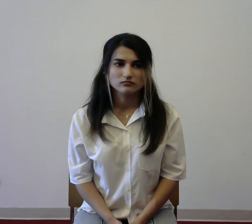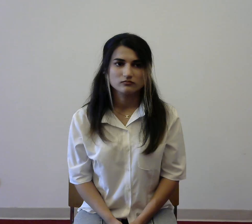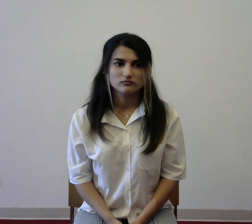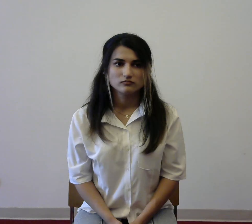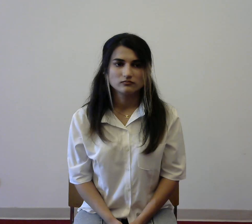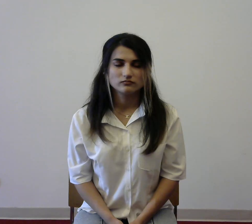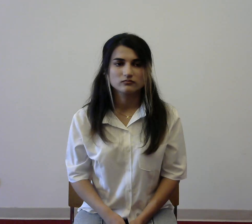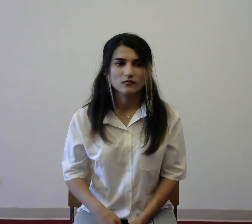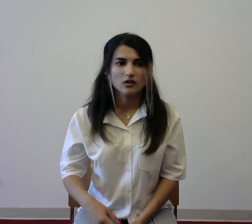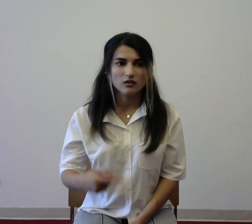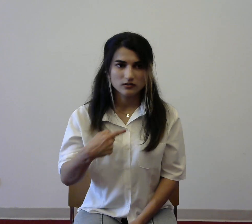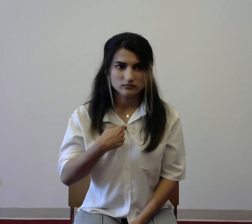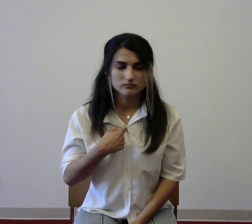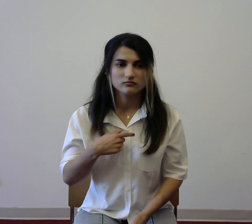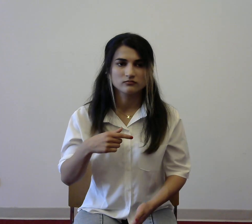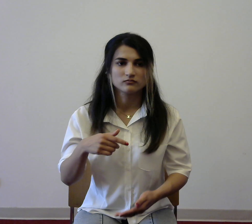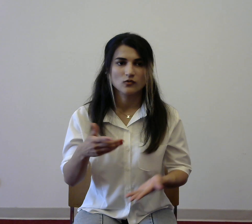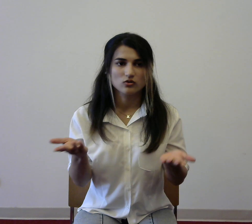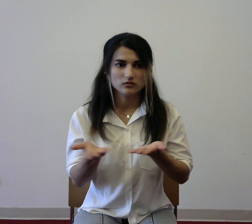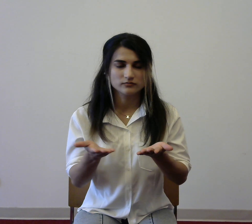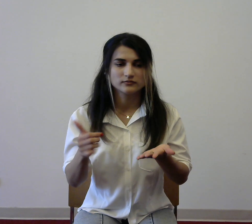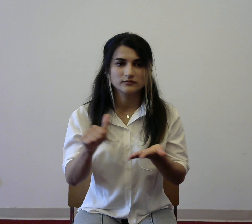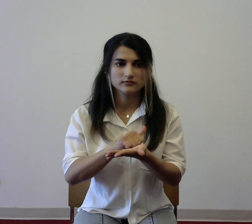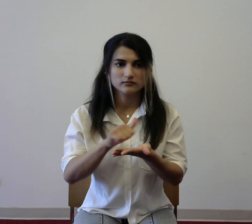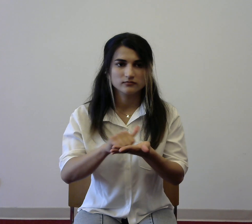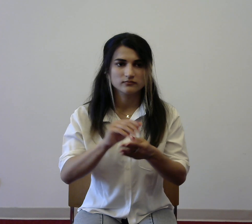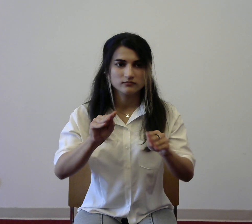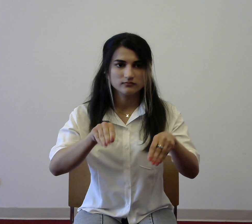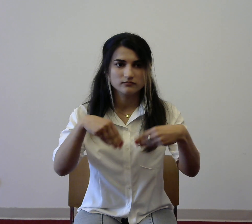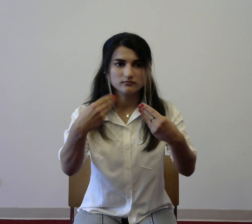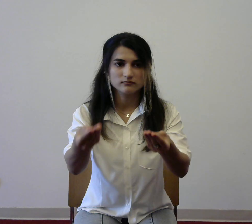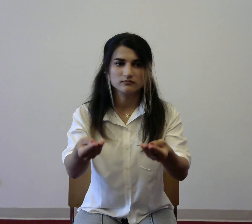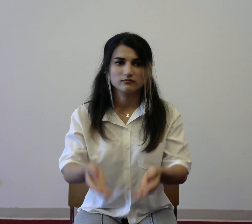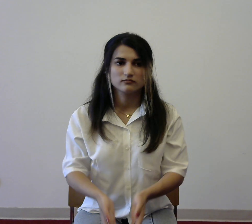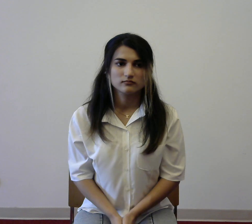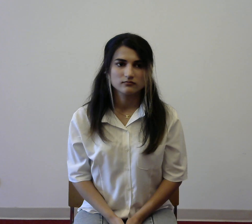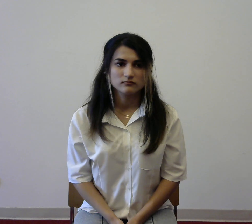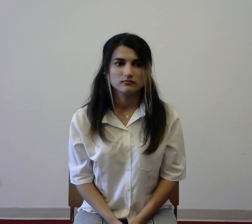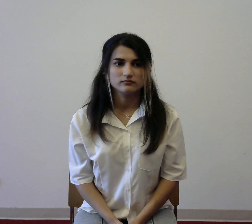Mən hansı sənədləri verməliyəm?